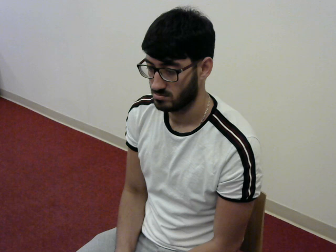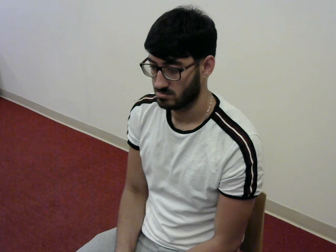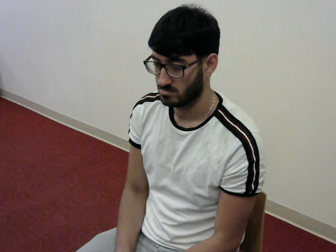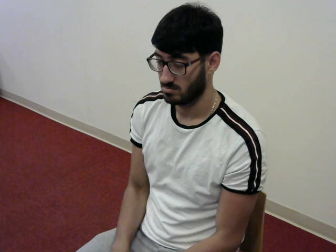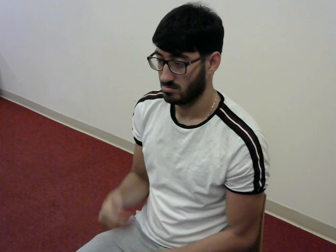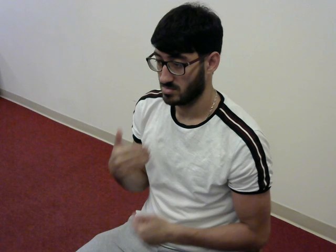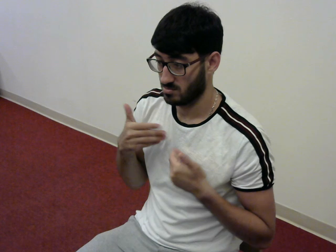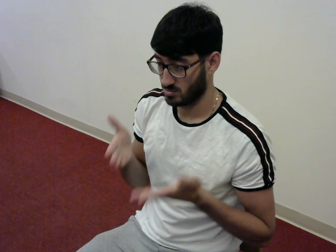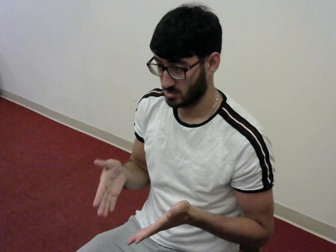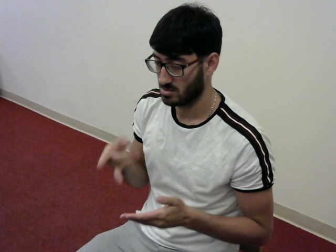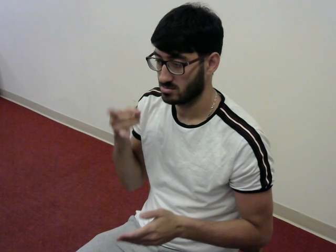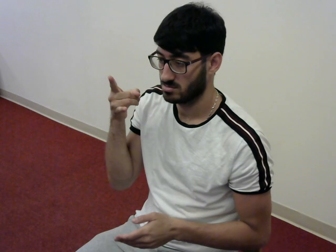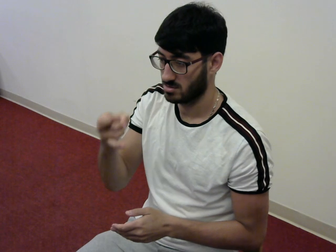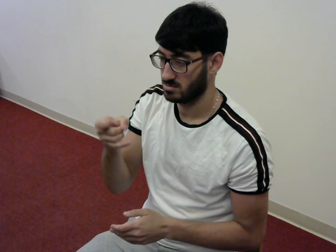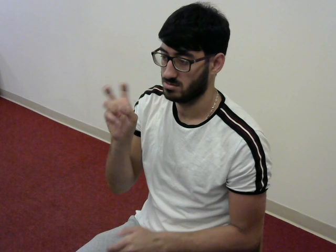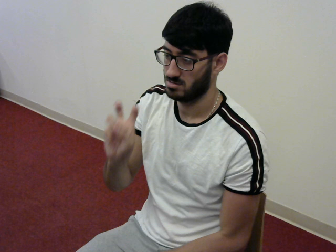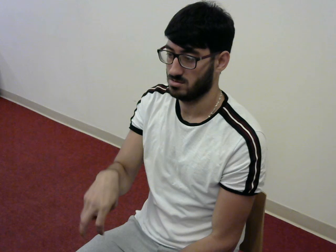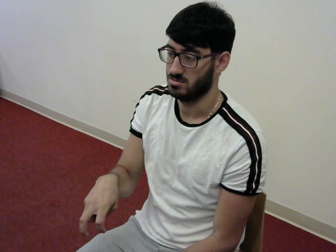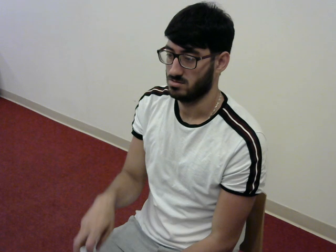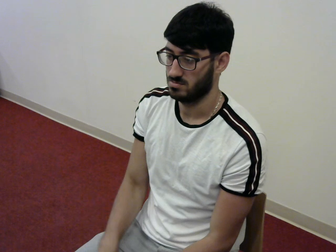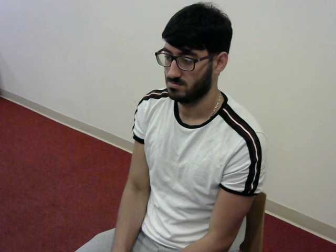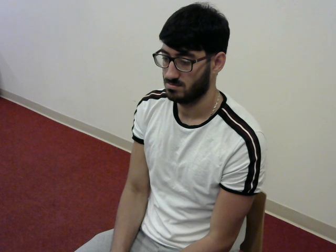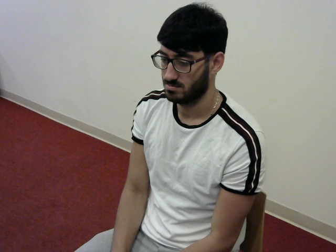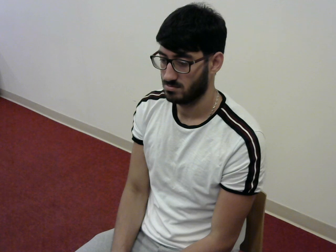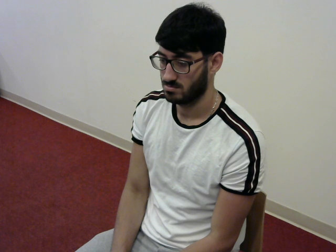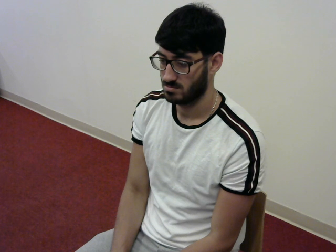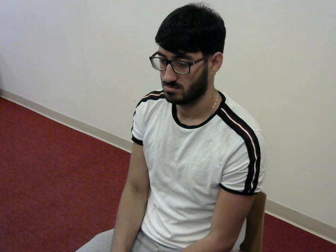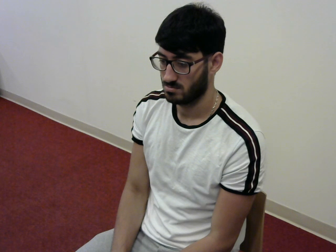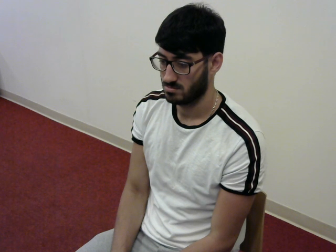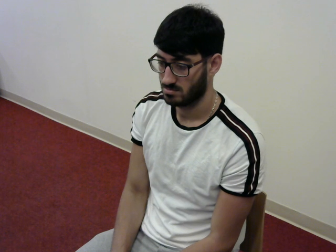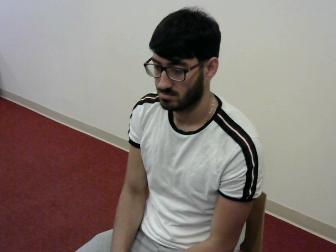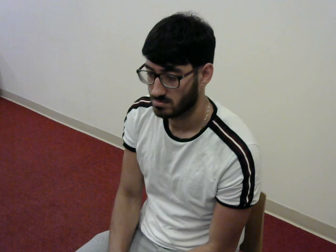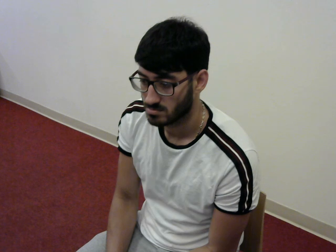Mən bura taksidə gəldim